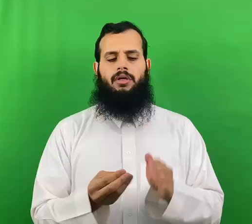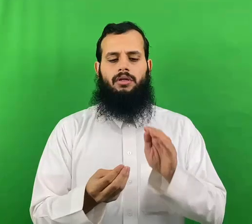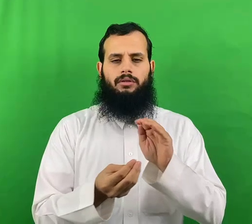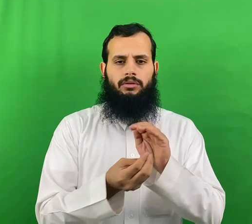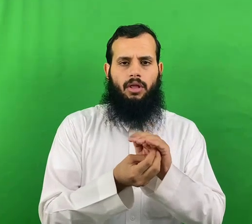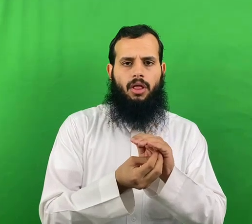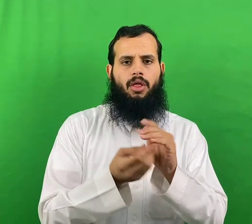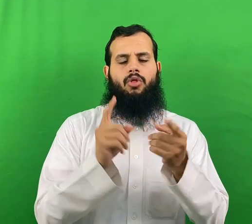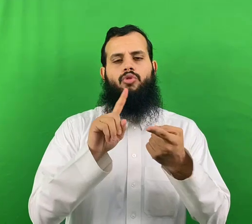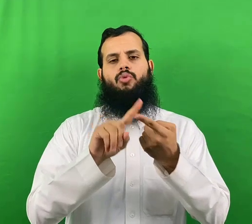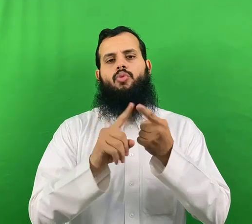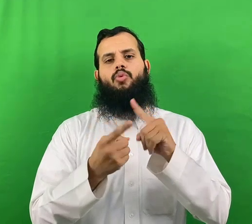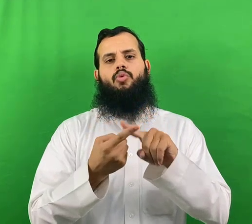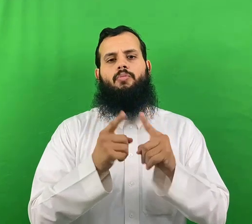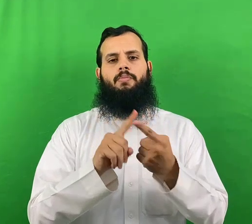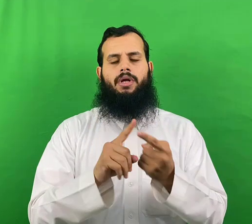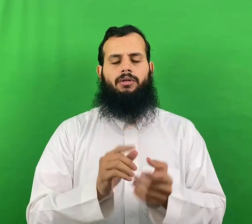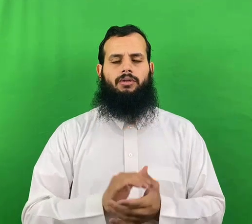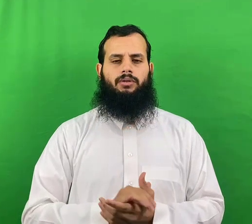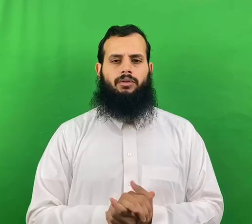إيتاء ذي القربى